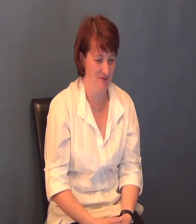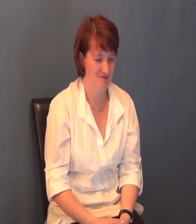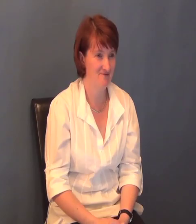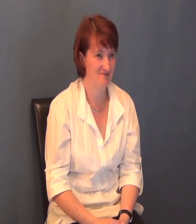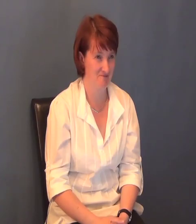Uda ci się?